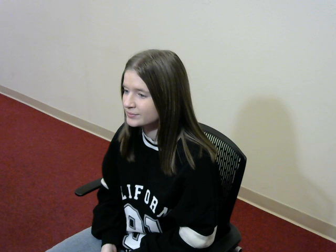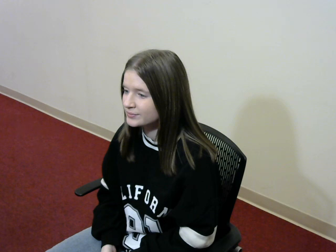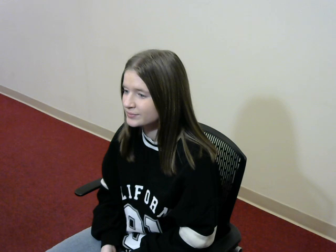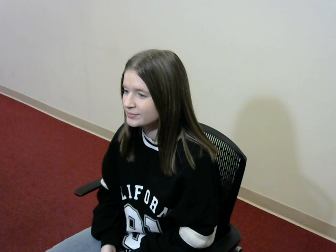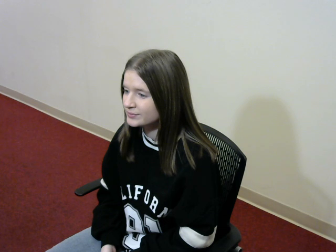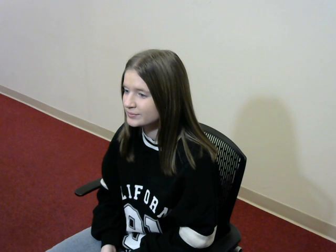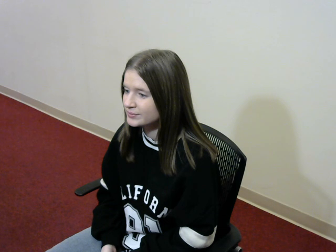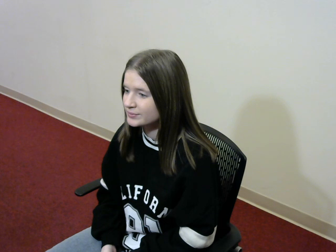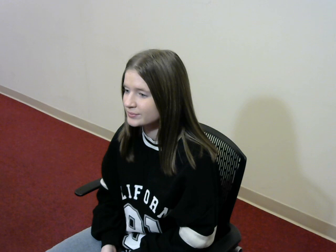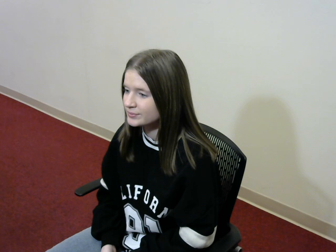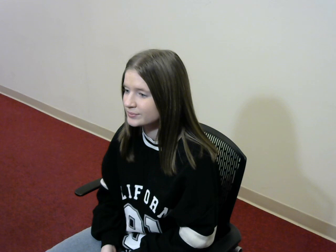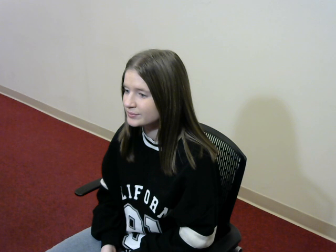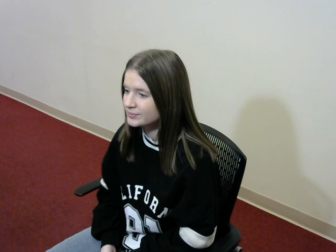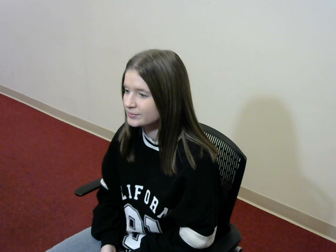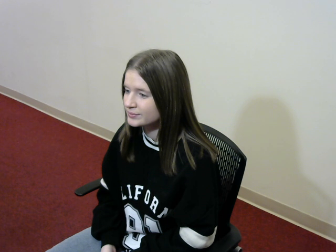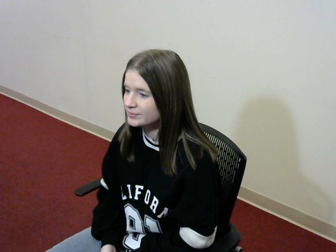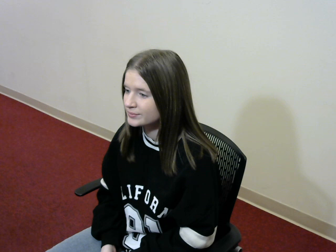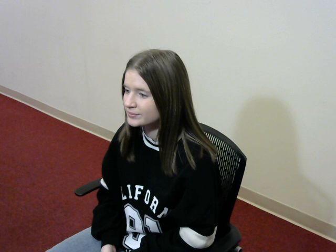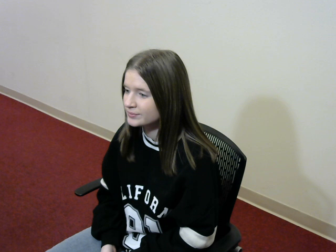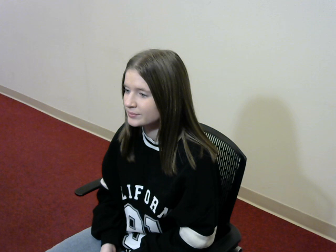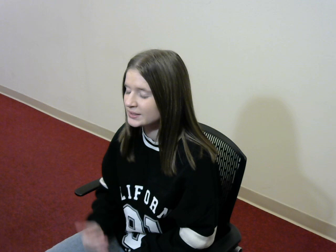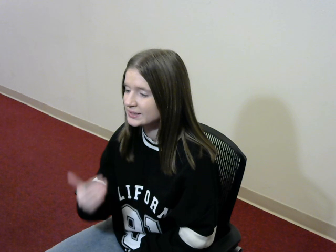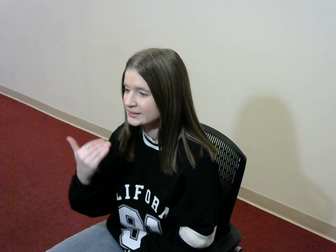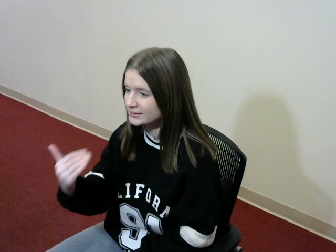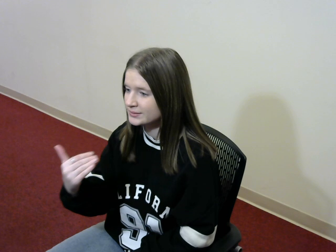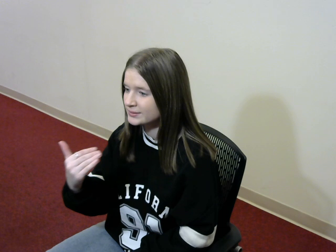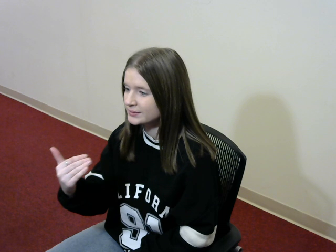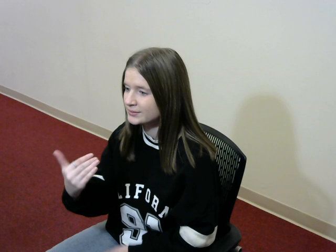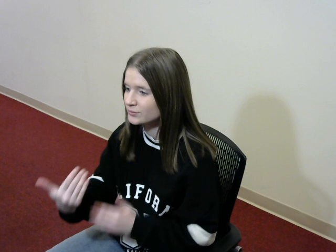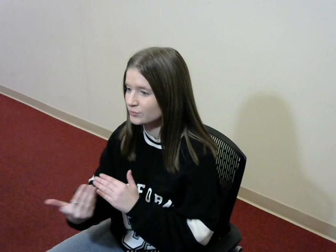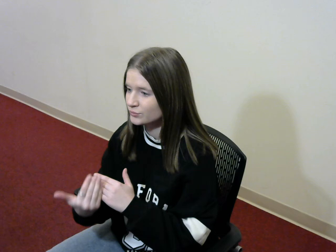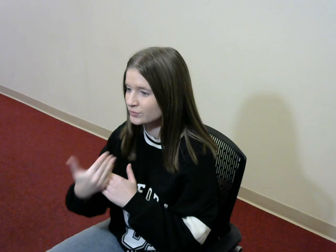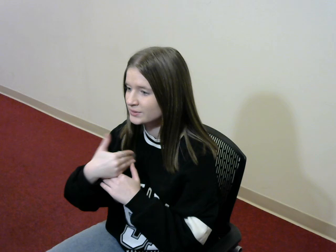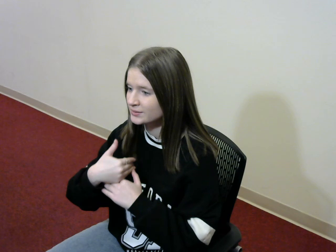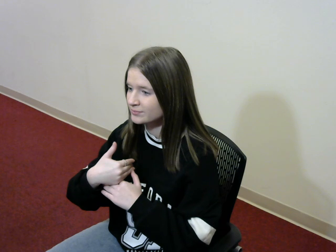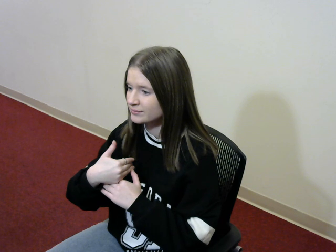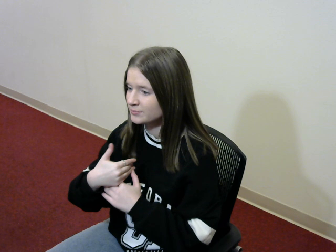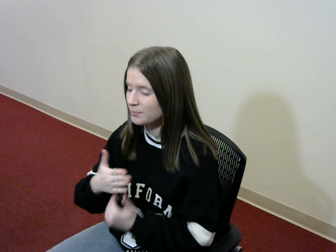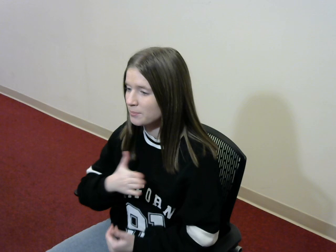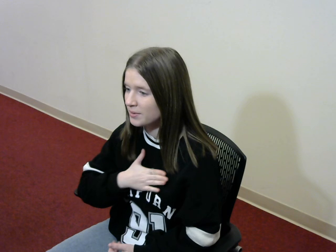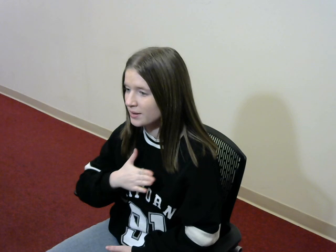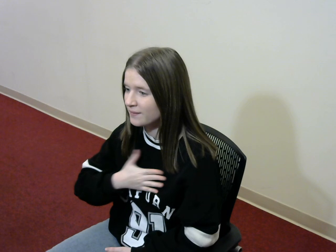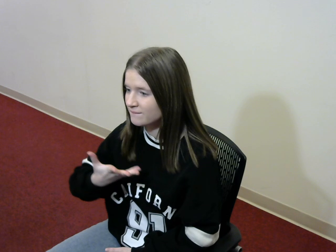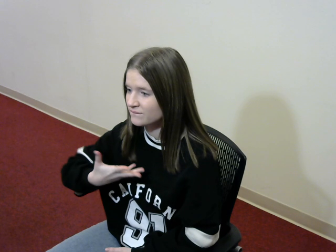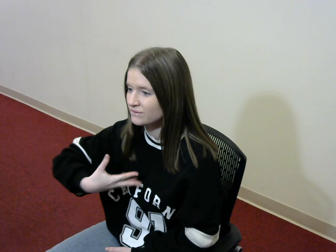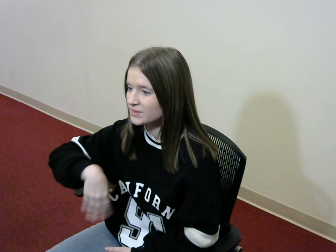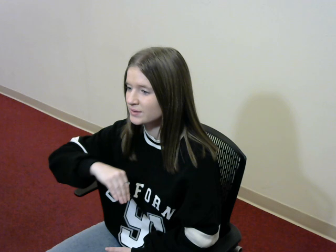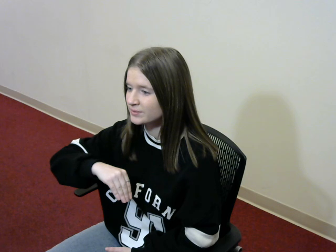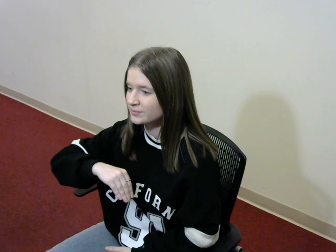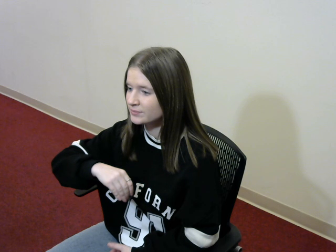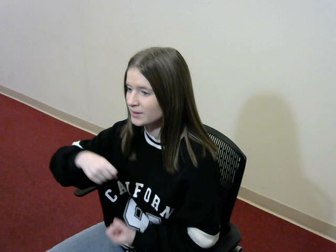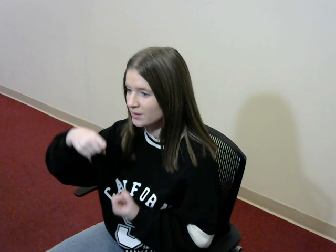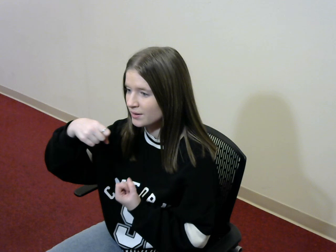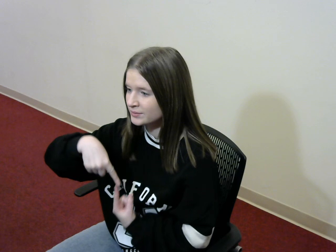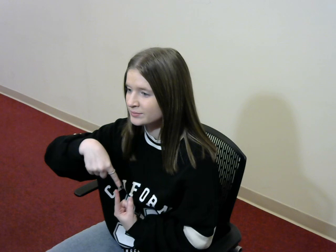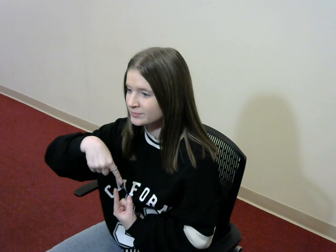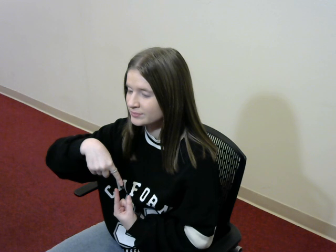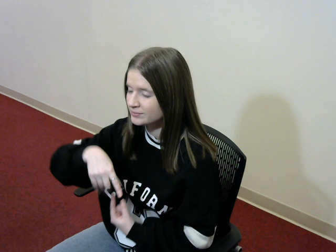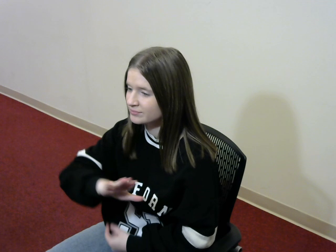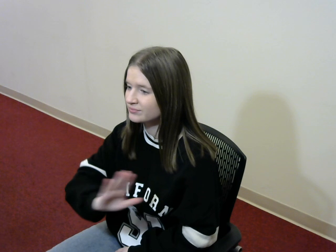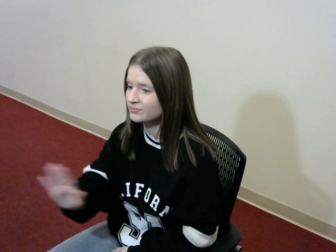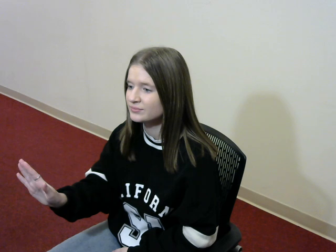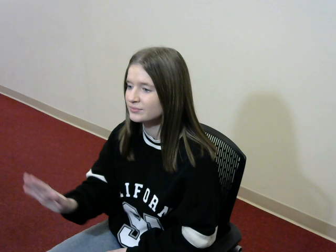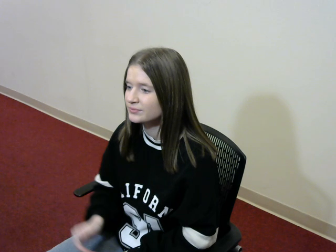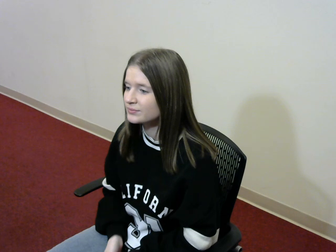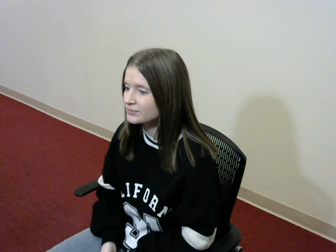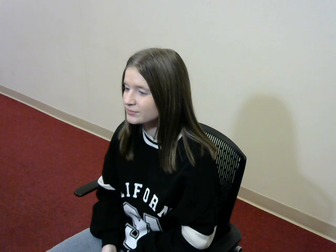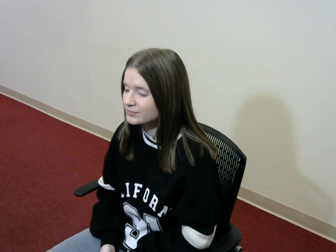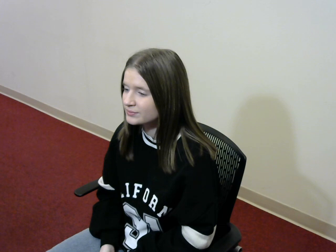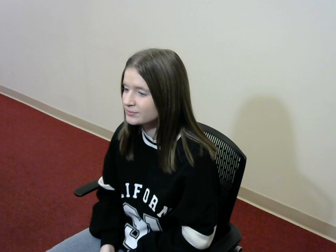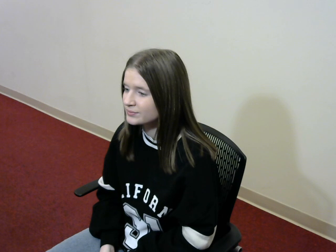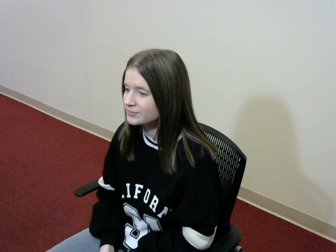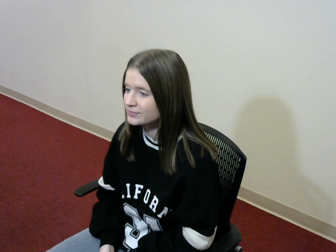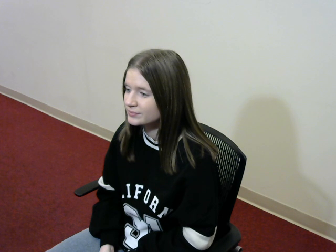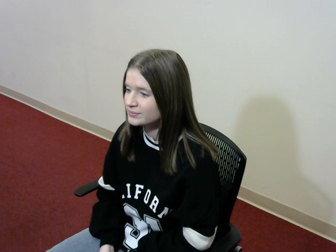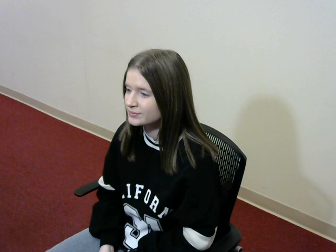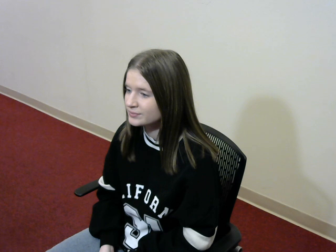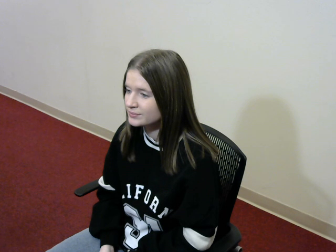Sizin müraciətiniz bizə uyğun deyildir